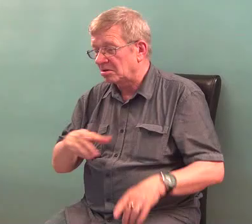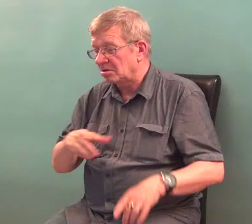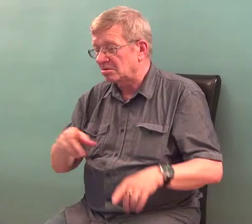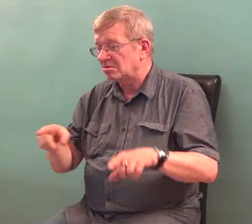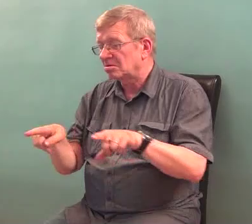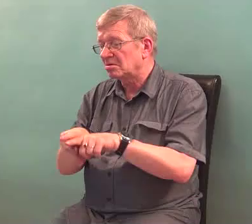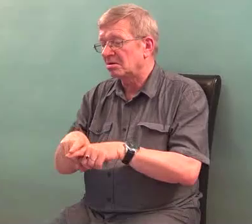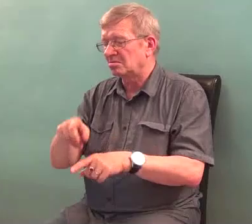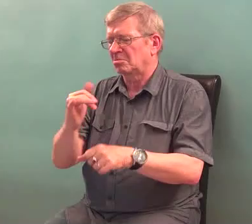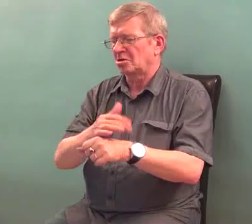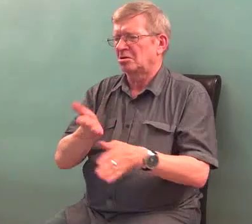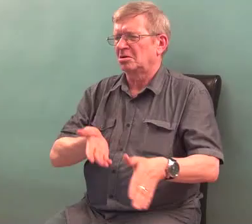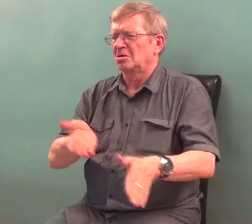Tak samo, w piątek wyjeżdżam.